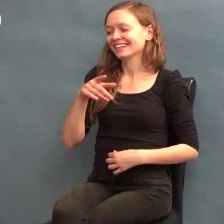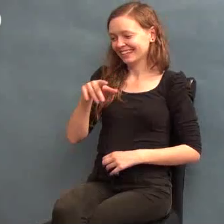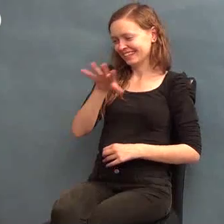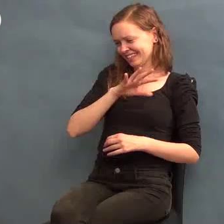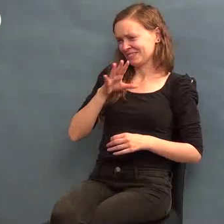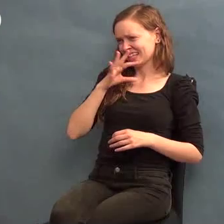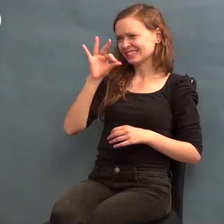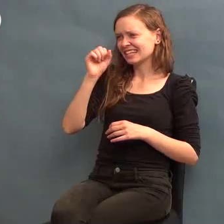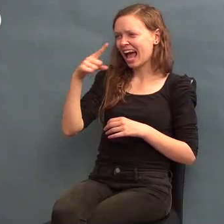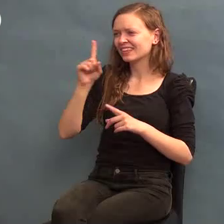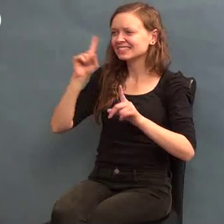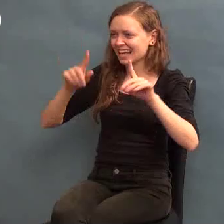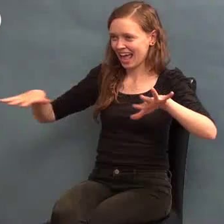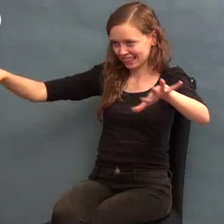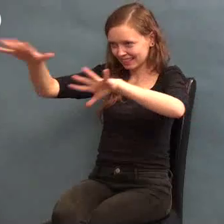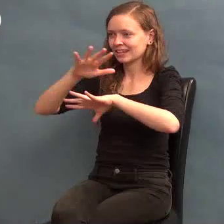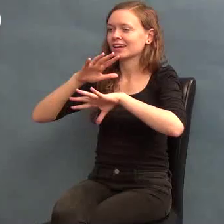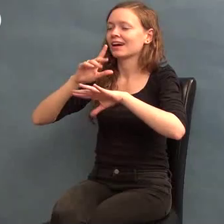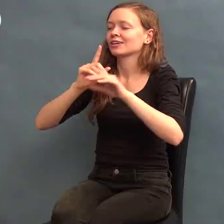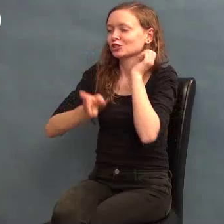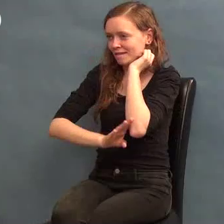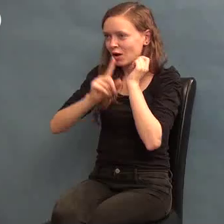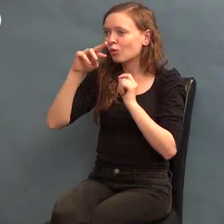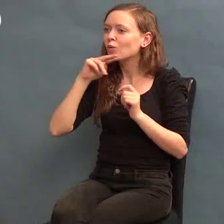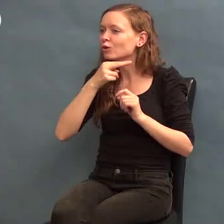W sadzie rośnie drzewo, grusza.